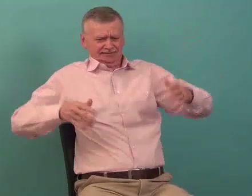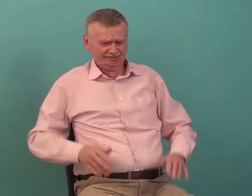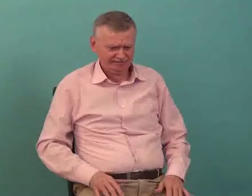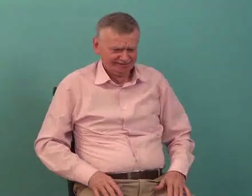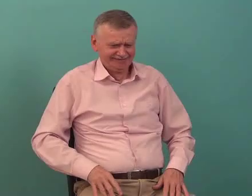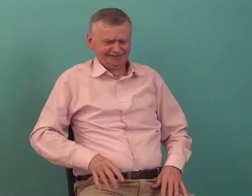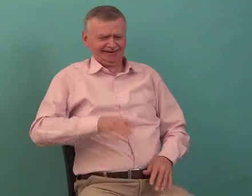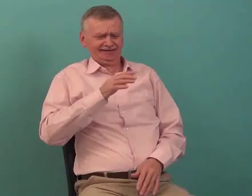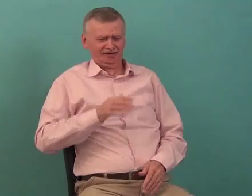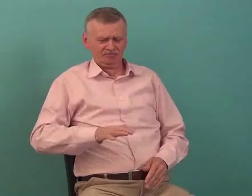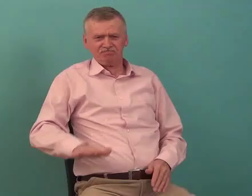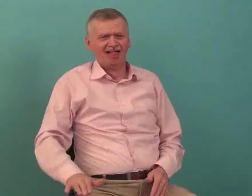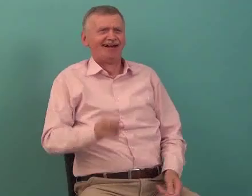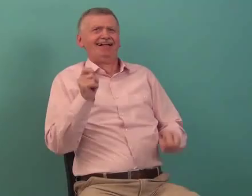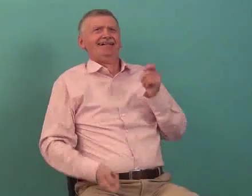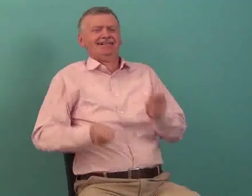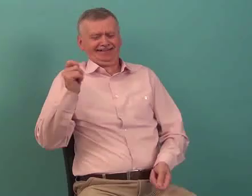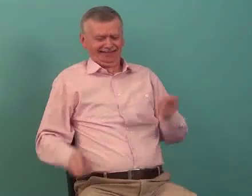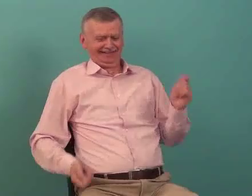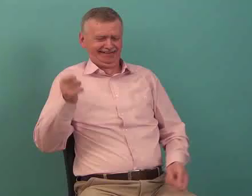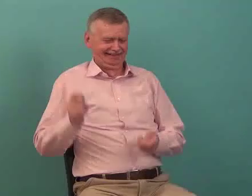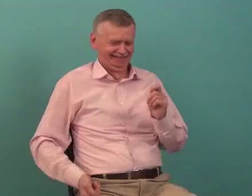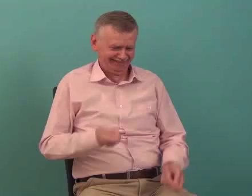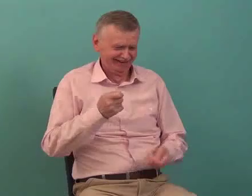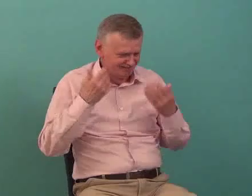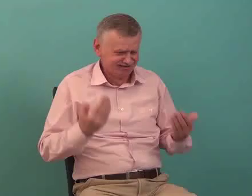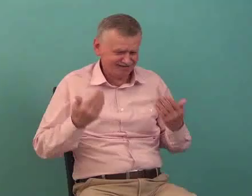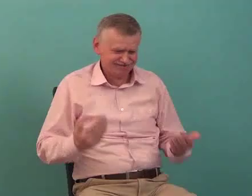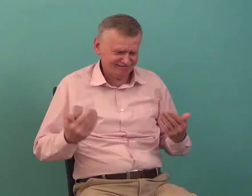Mała Myszka gra na cymbałkach, hałasuje.